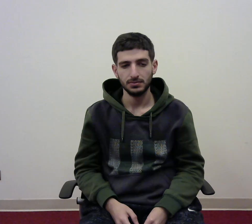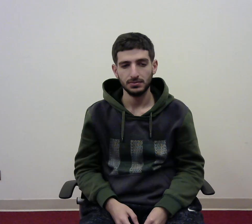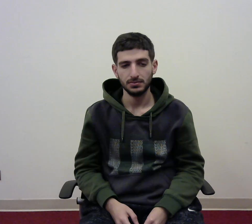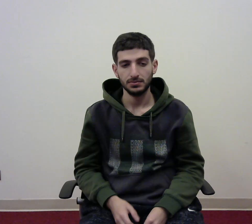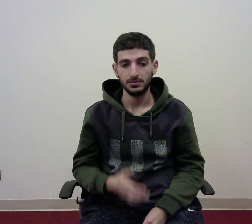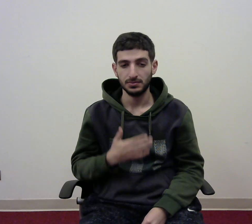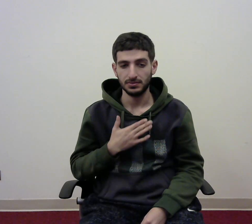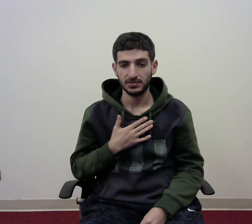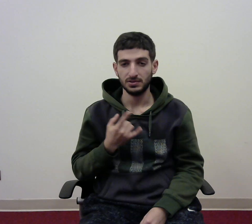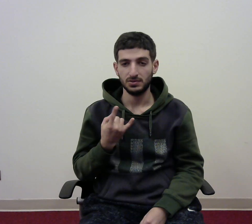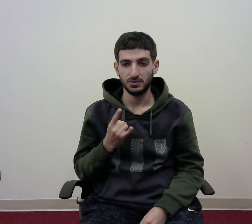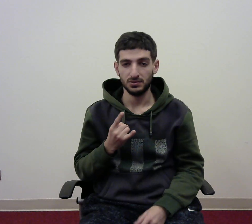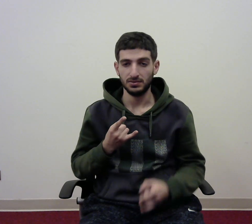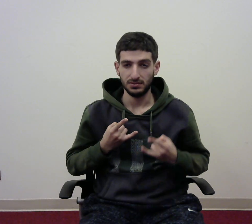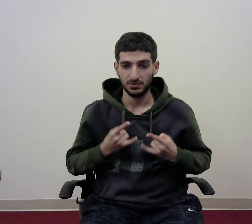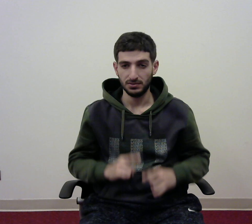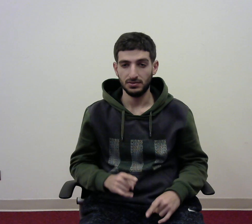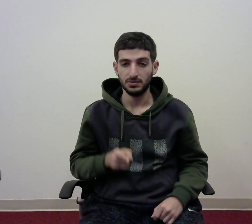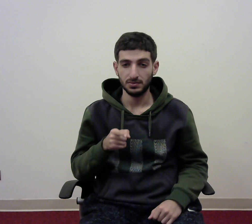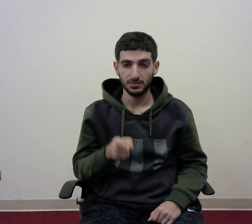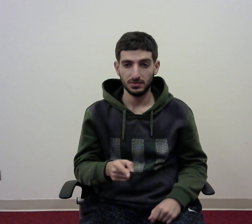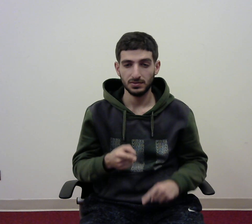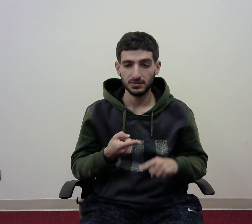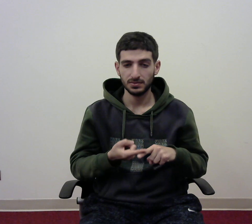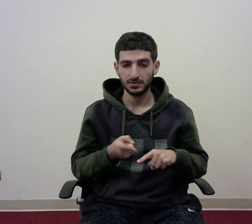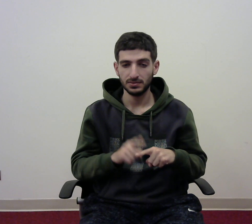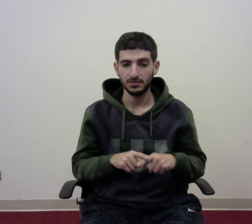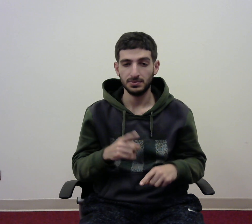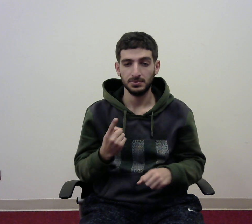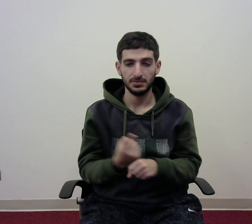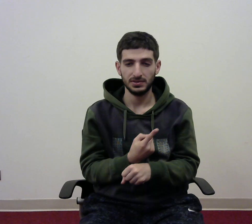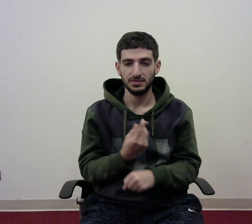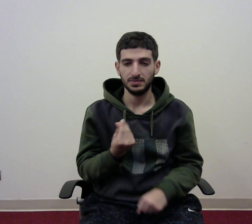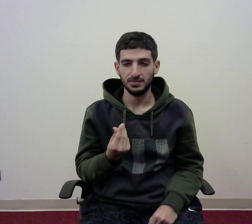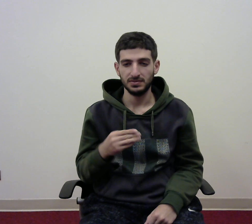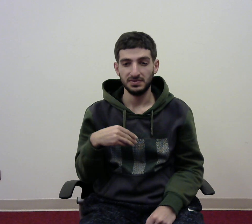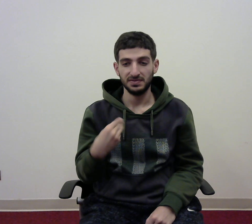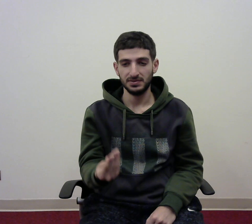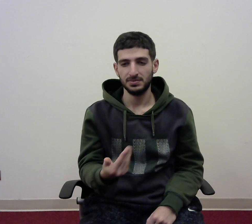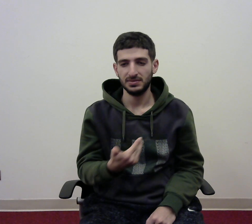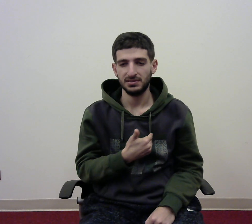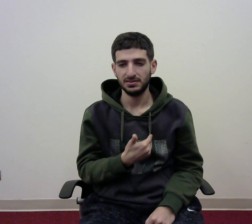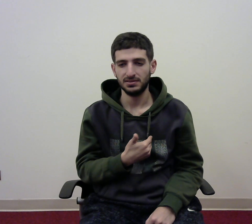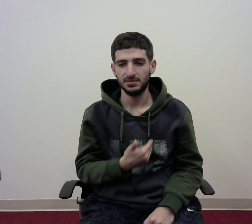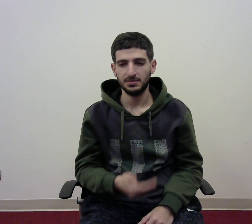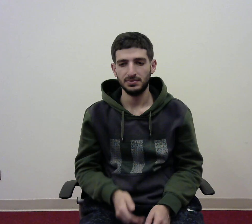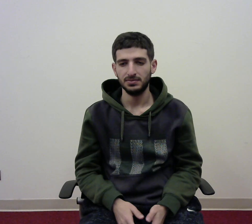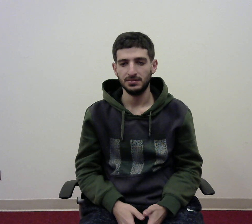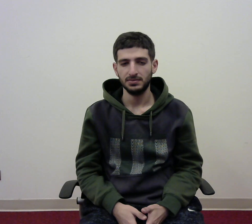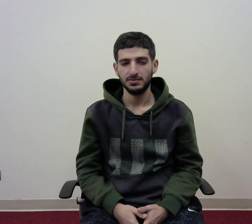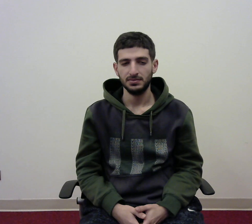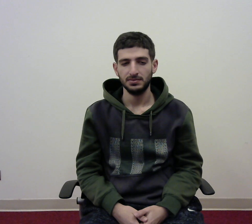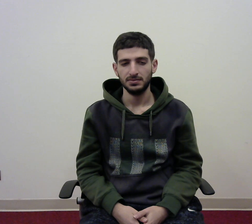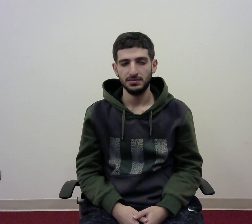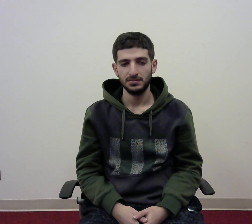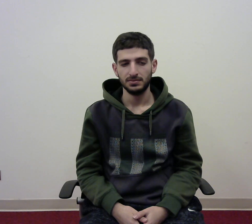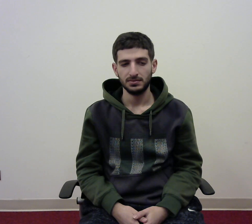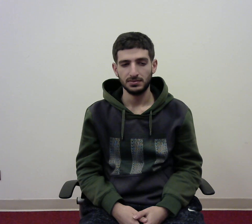Mənim uşağım anadan olub, ona görə birdəfəlik müavinət almaq istəyirəm